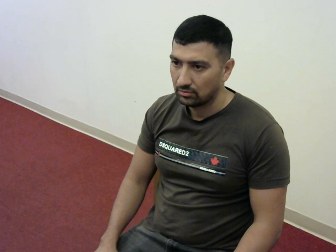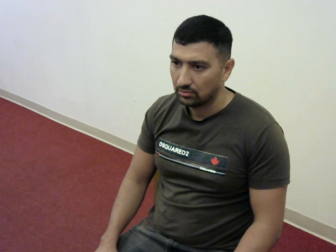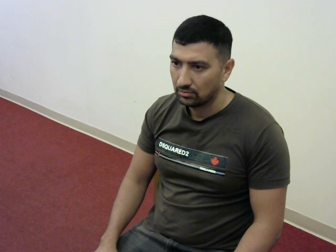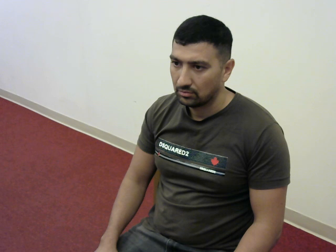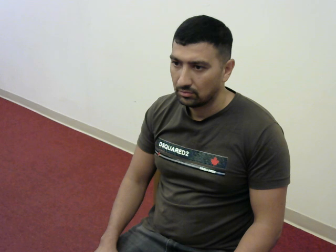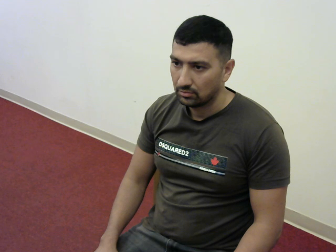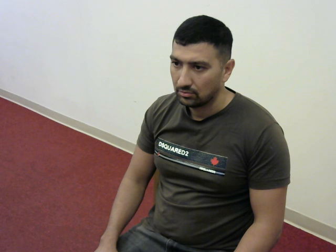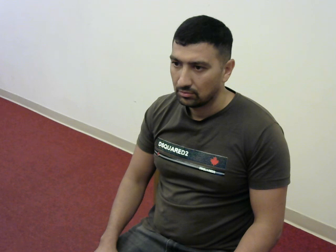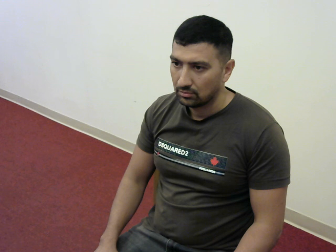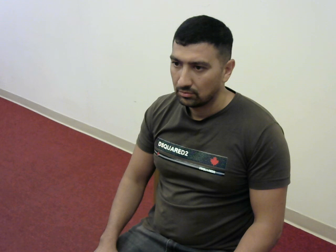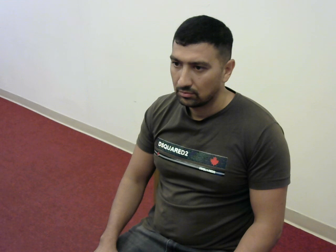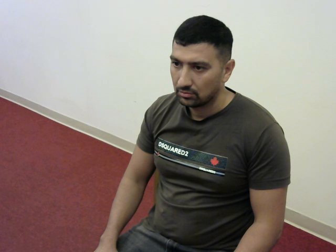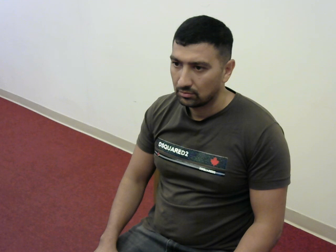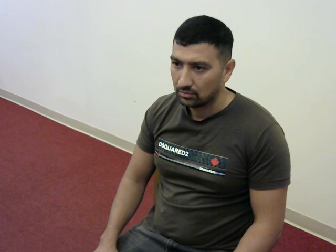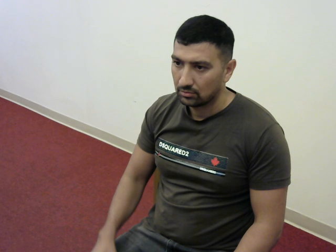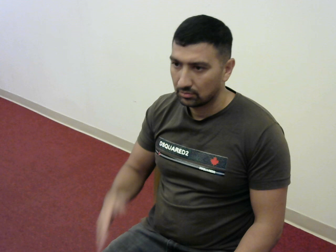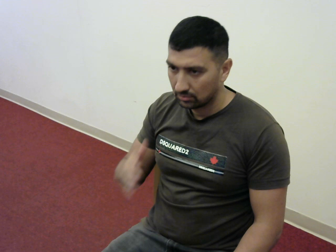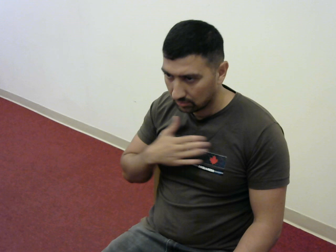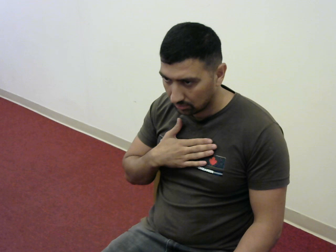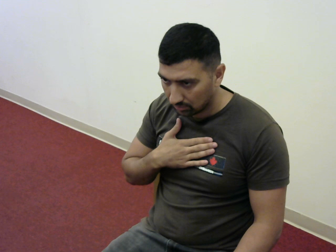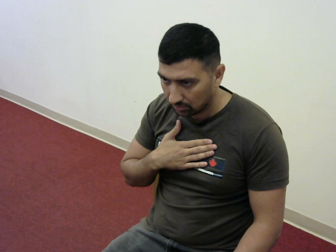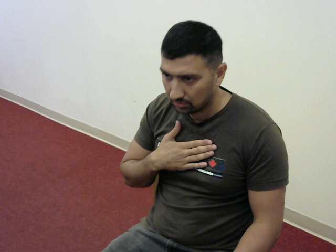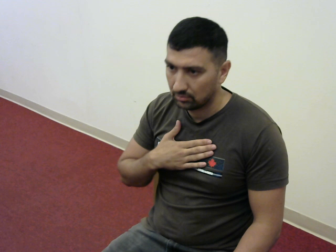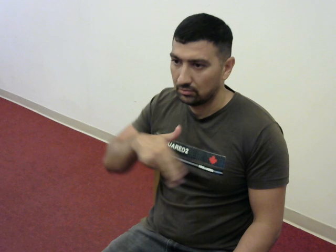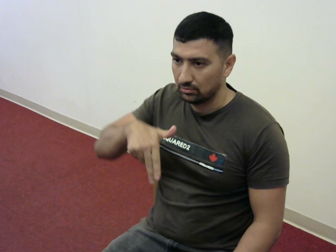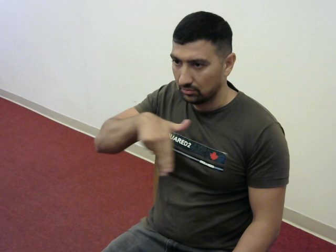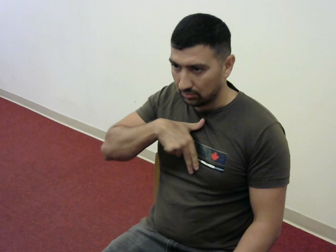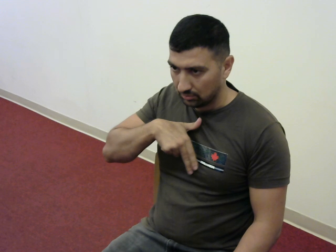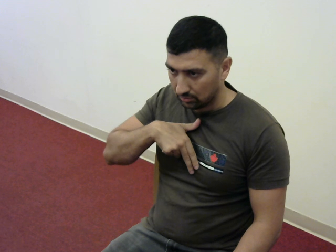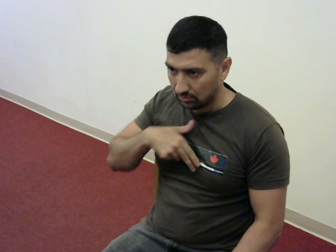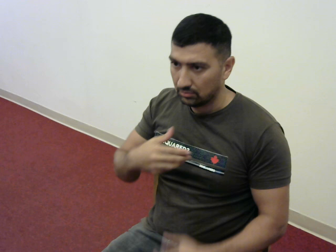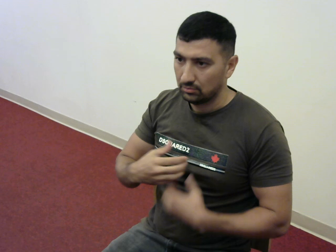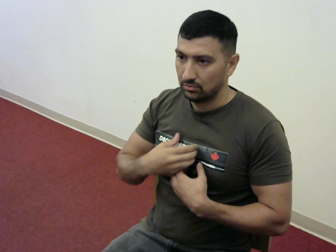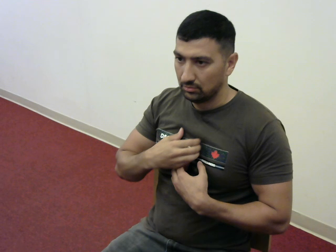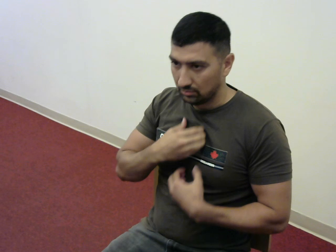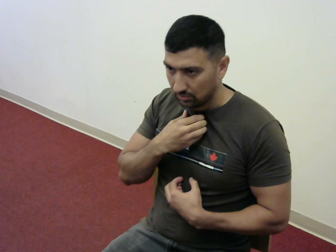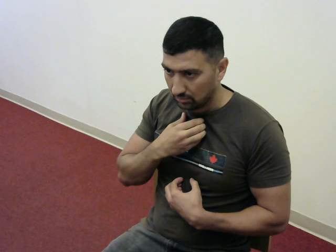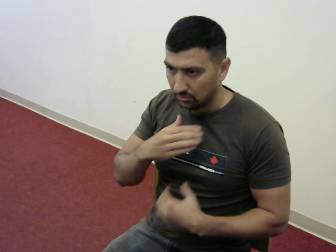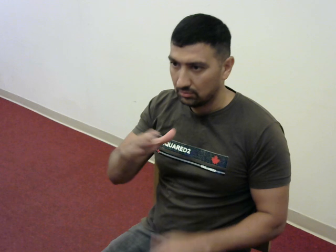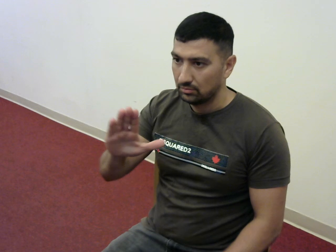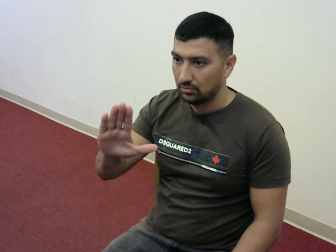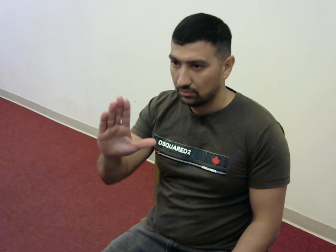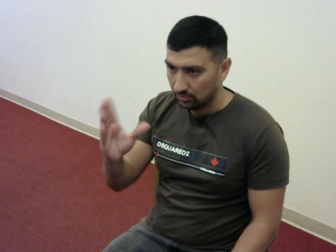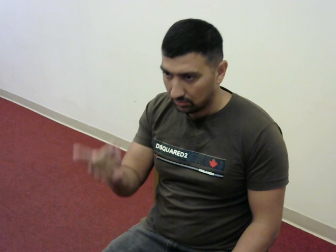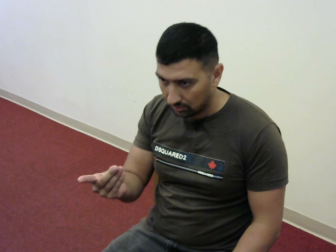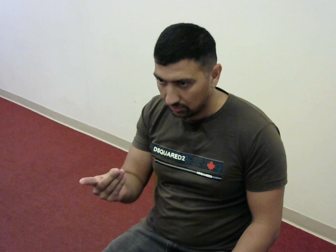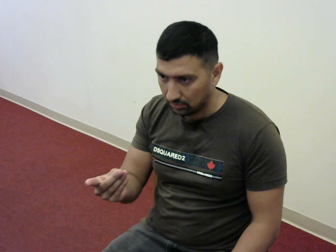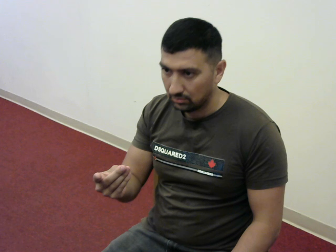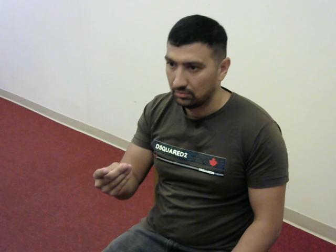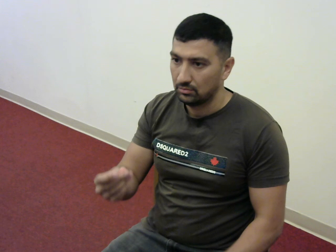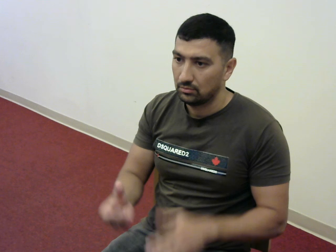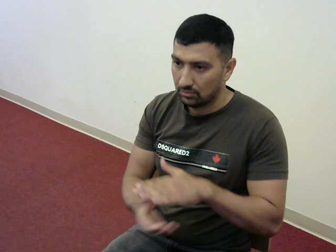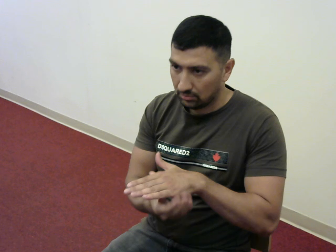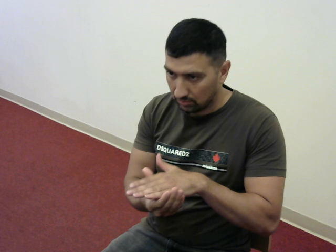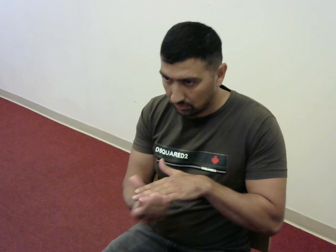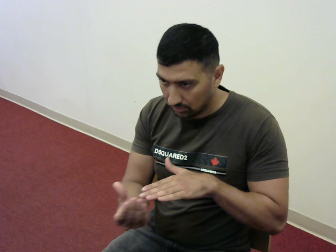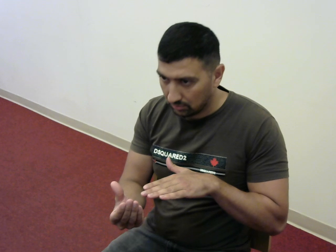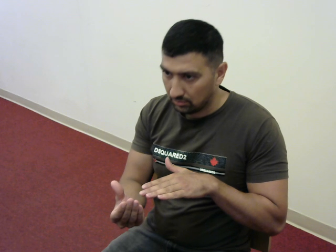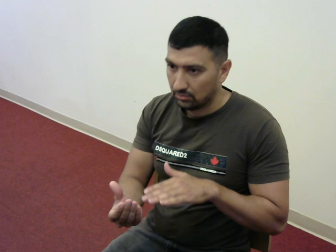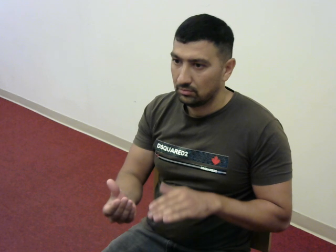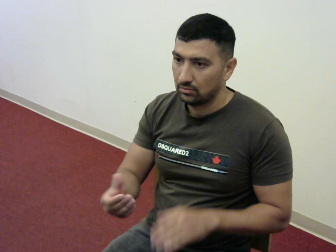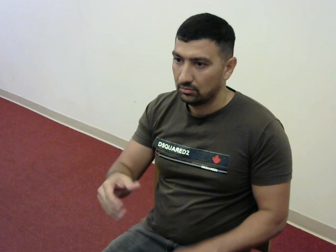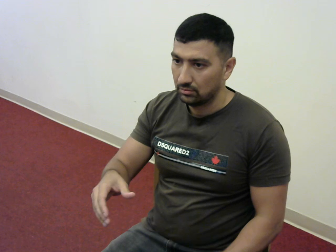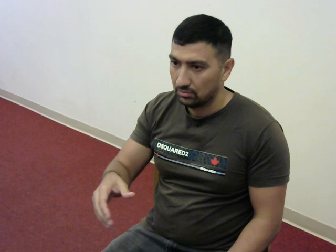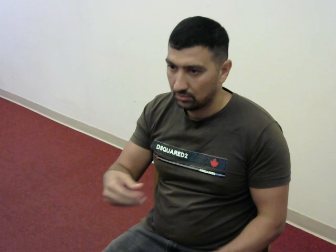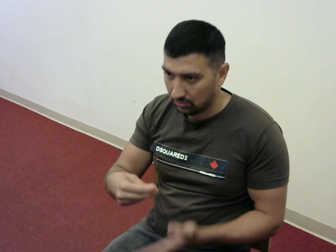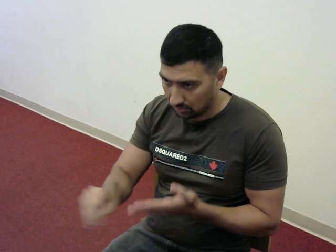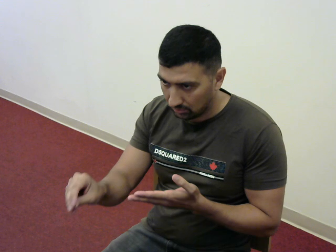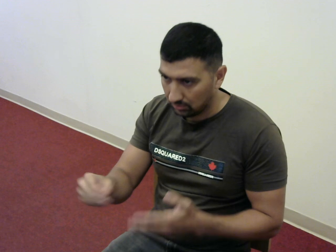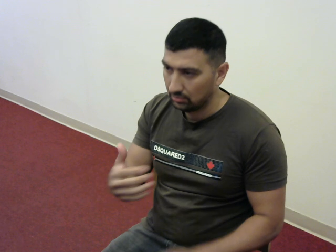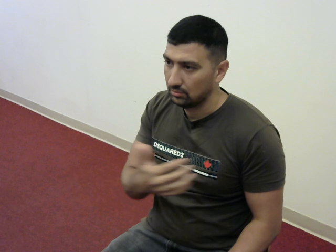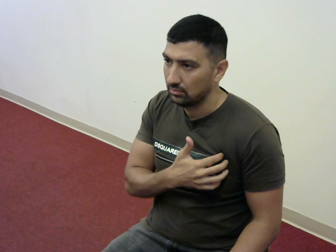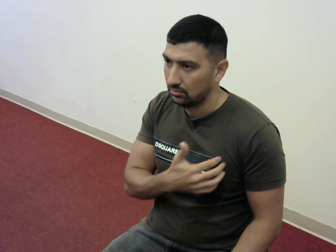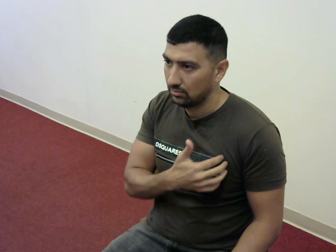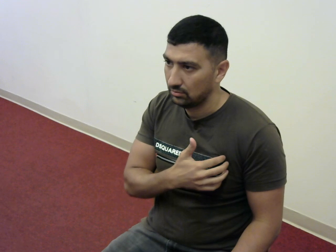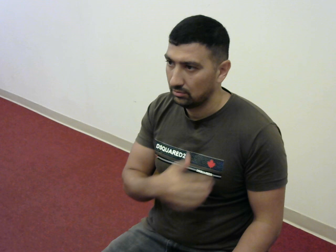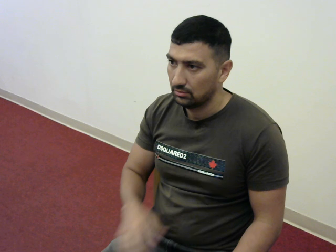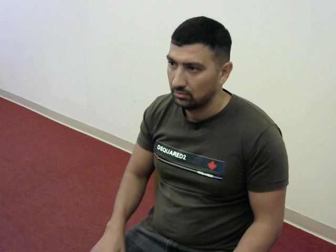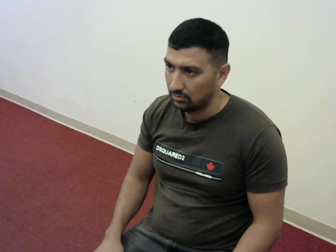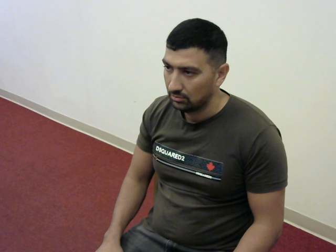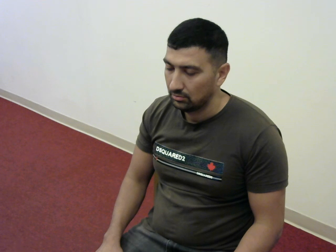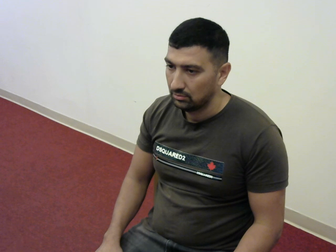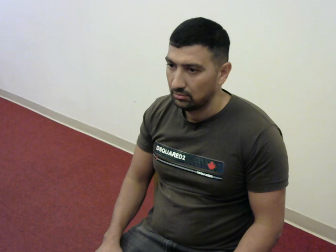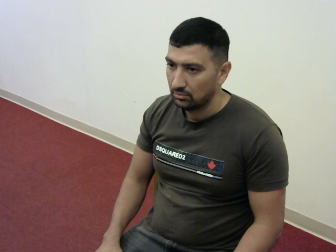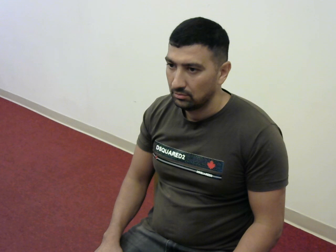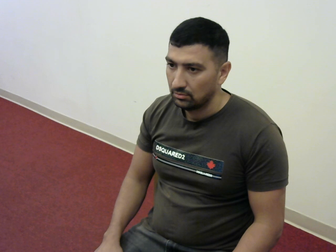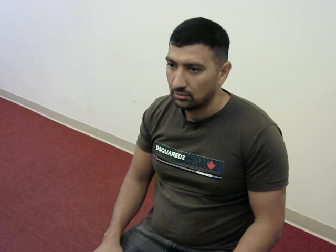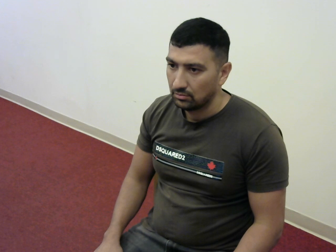Mən kostyum, qalstuk və ayaqqabı almaq istəyirəm